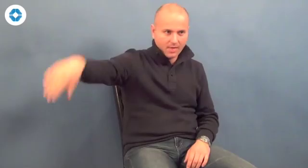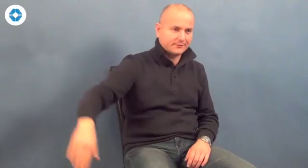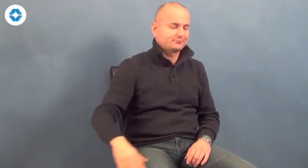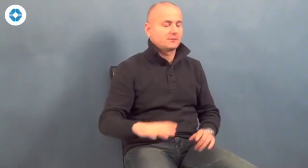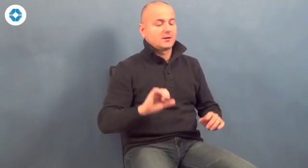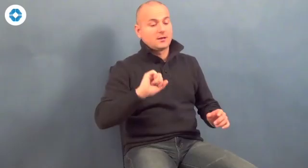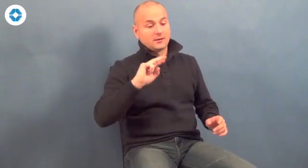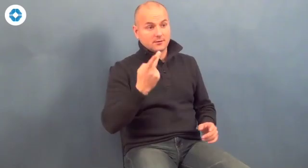Drugi.